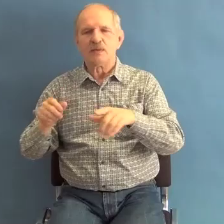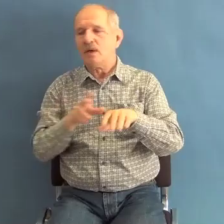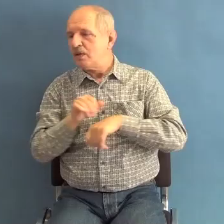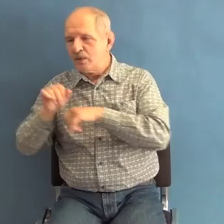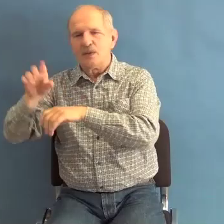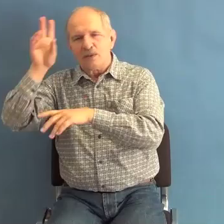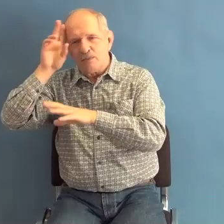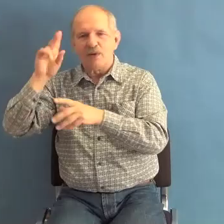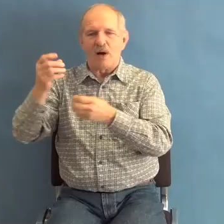Ludzie idą do toalety.